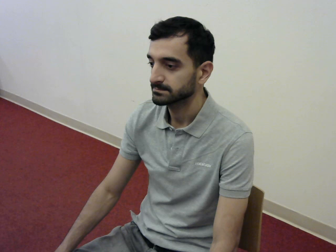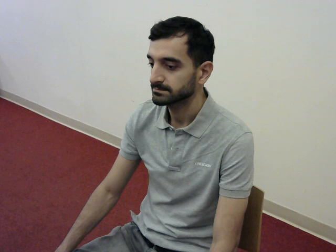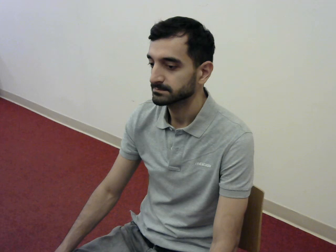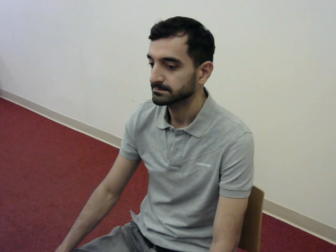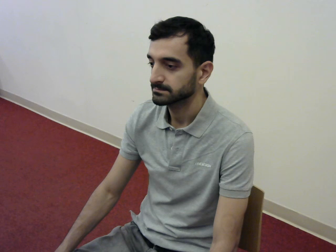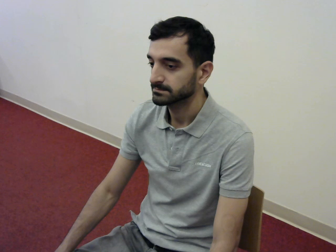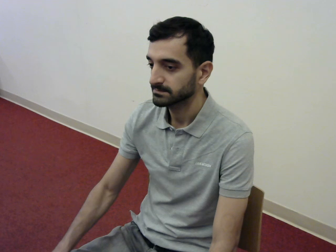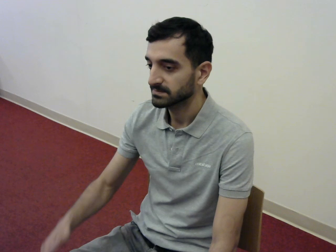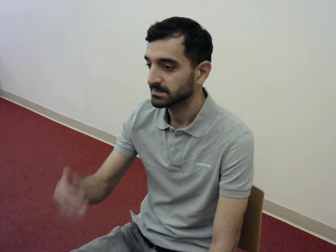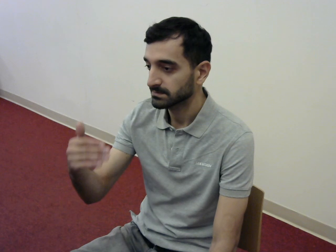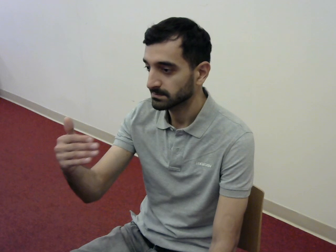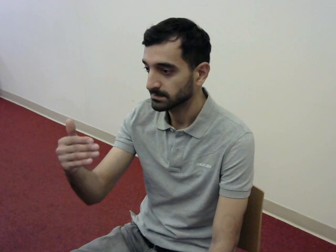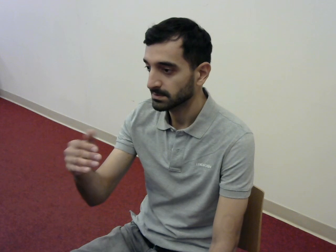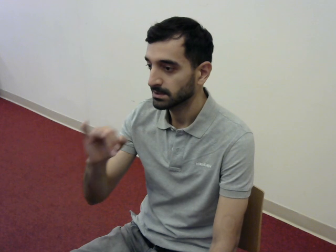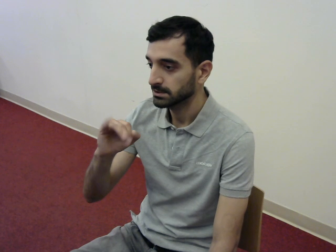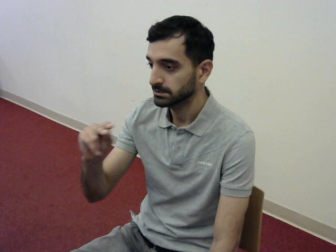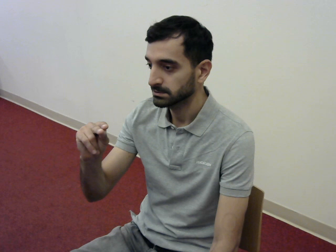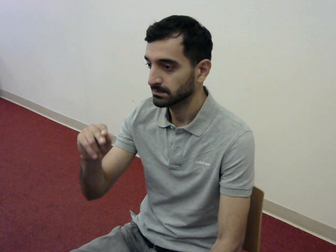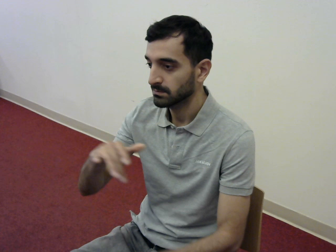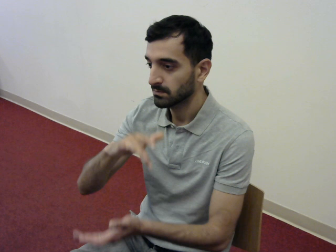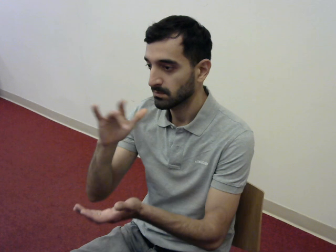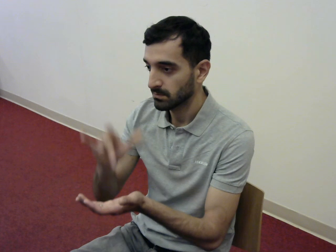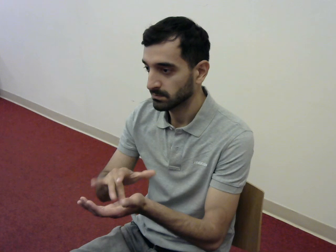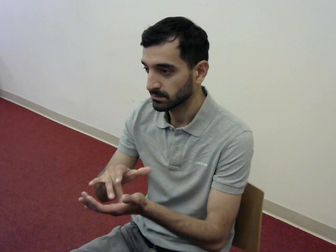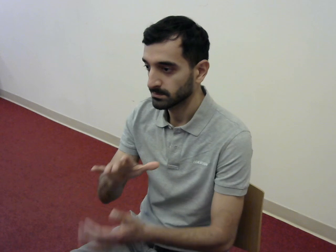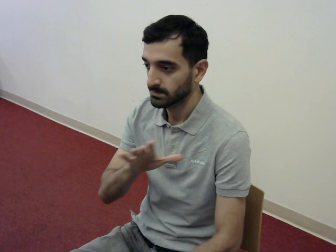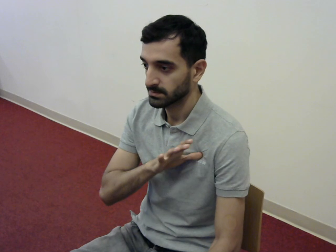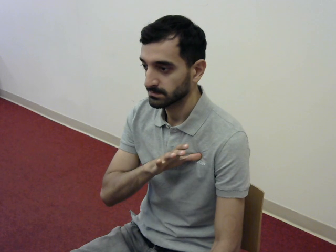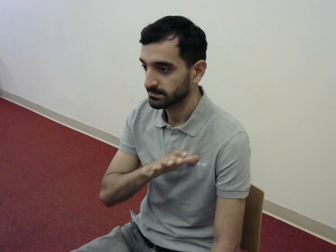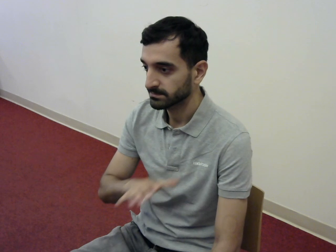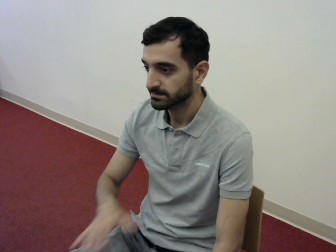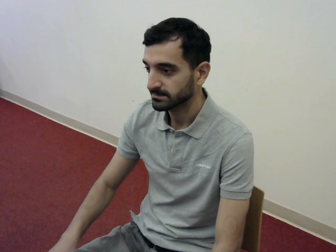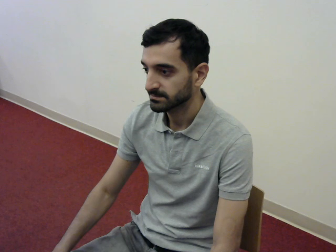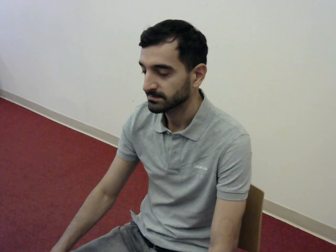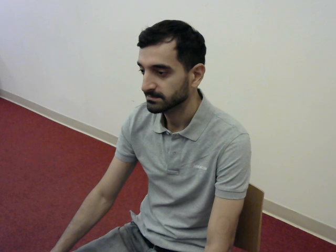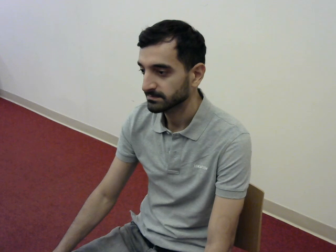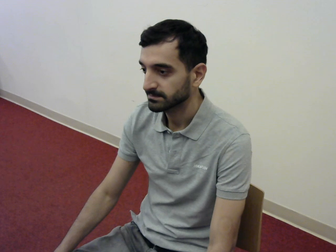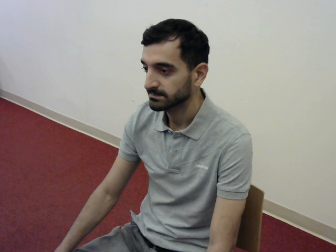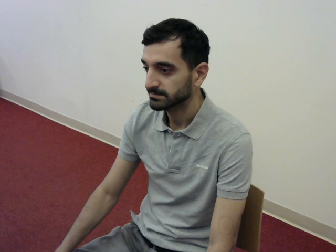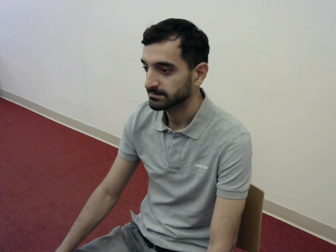Siz İçərişəhərdə olmusuz?